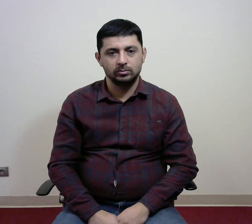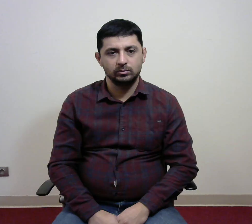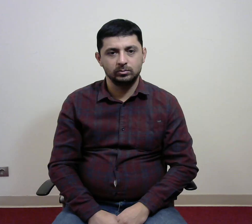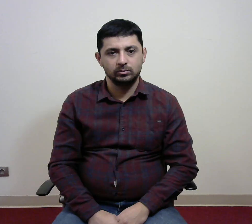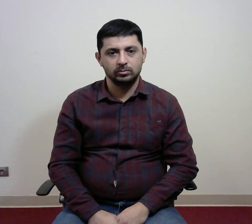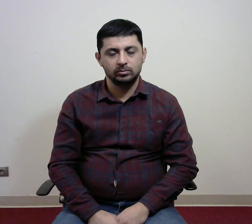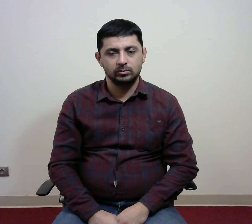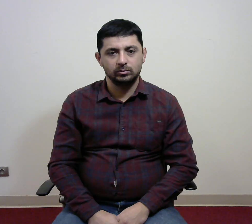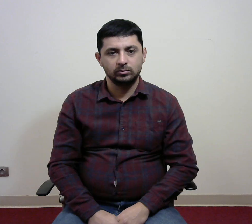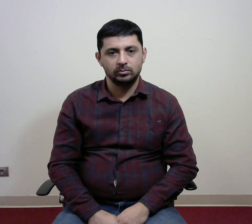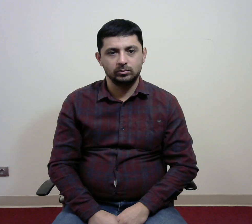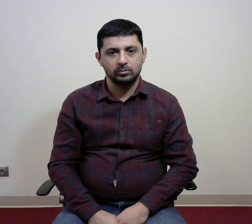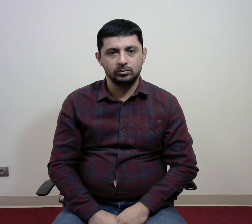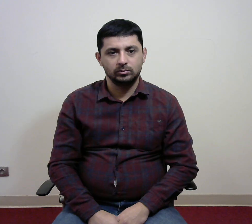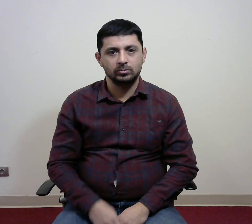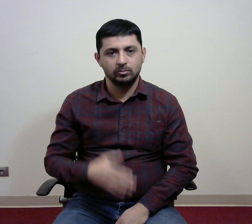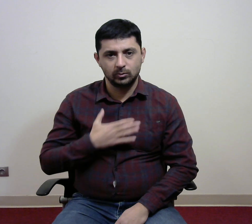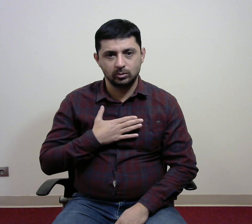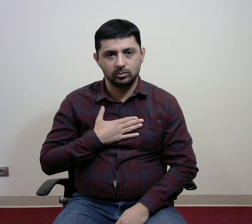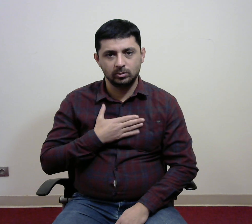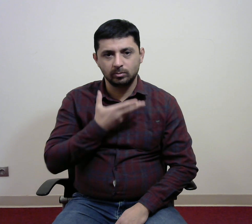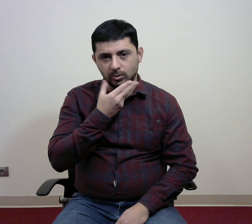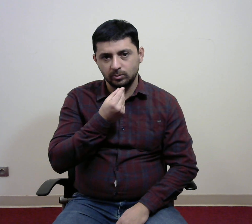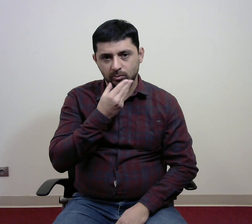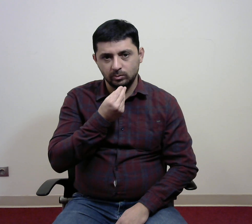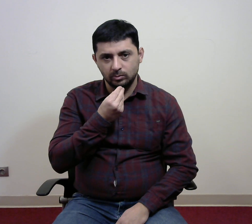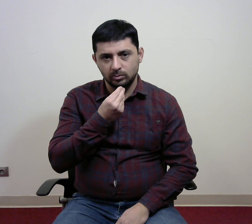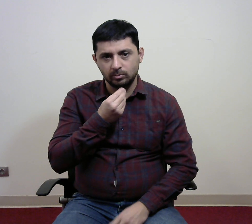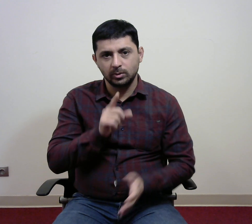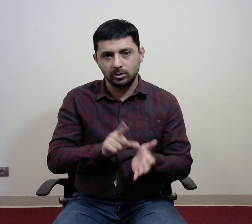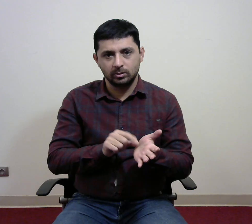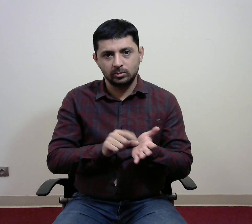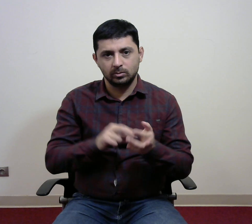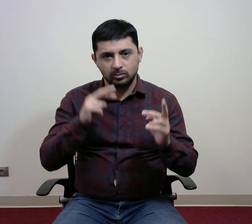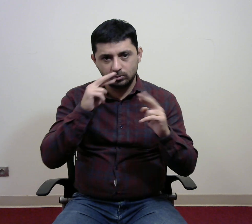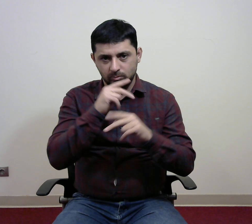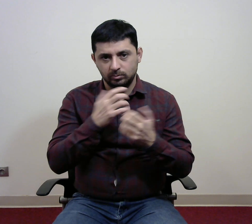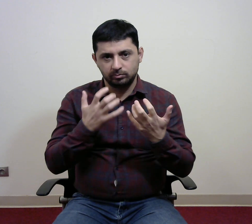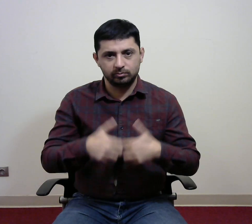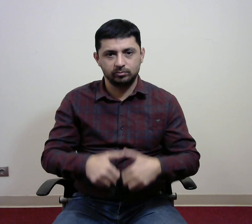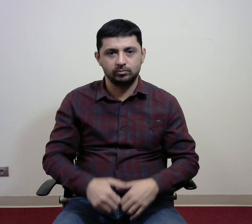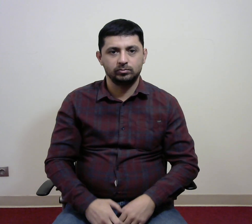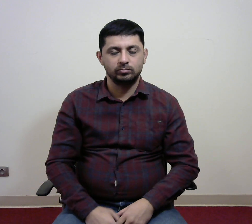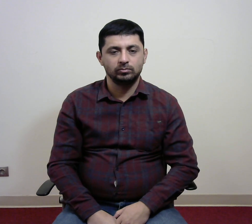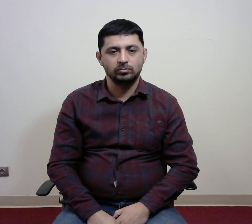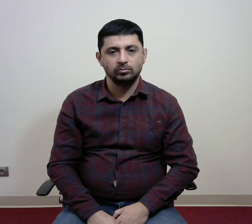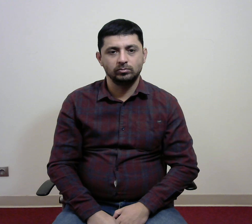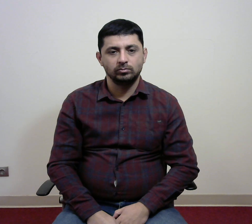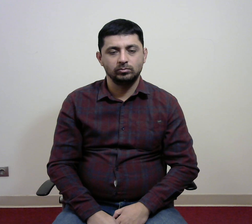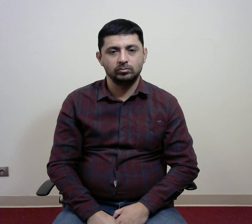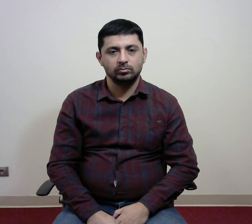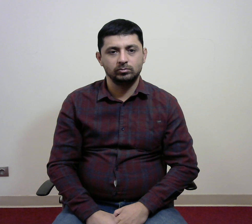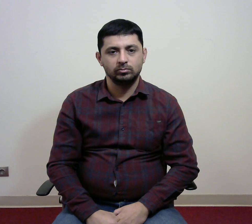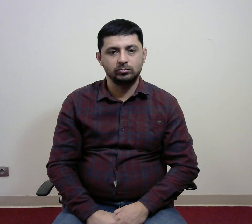Mənim babamın pensiyasını səhv hesablayıblar